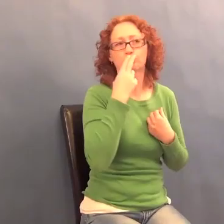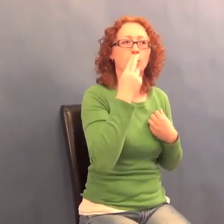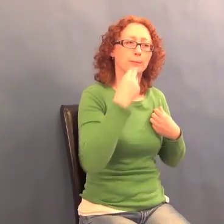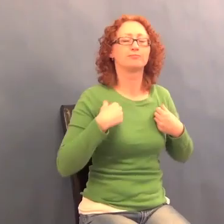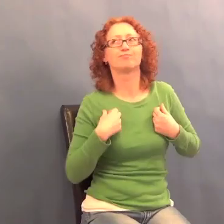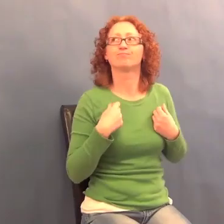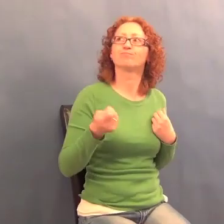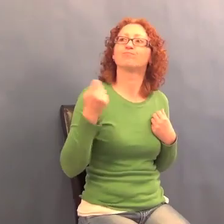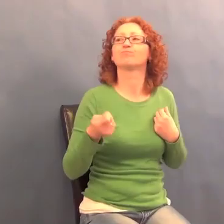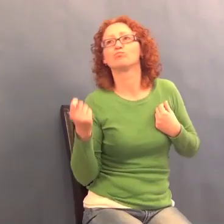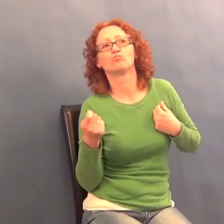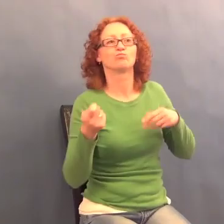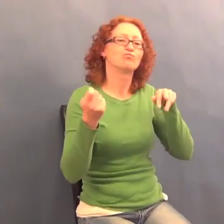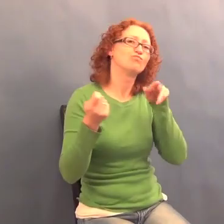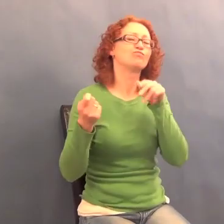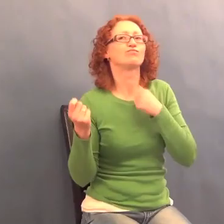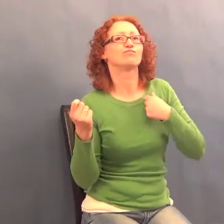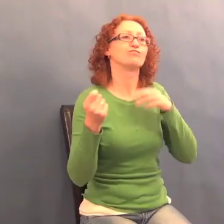Charlie Chaplin trzyma laskę i się nią bawi, wywija.